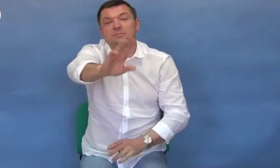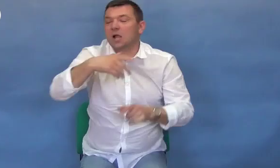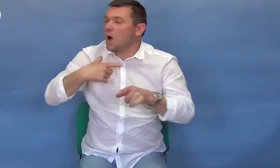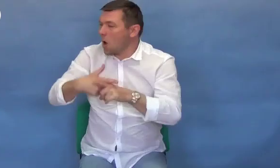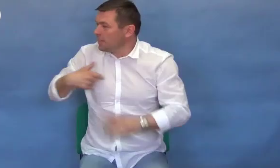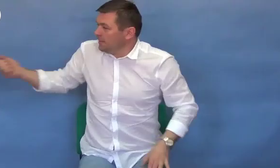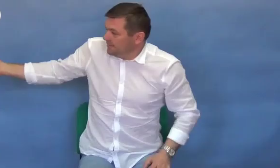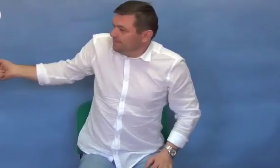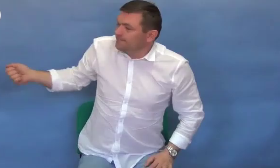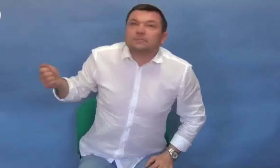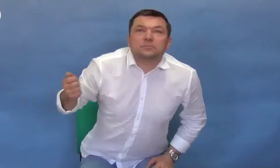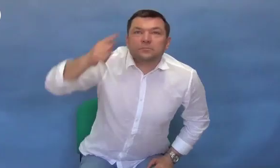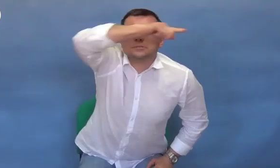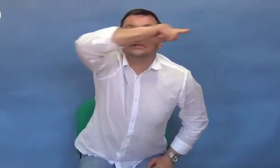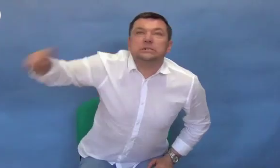Ja ciągnę konia i widzę przekreślenie.